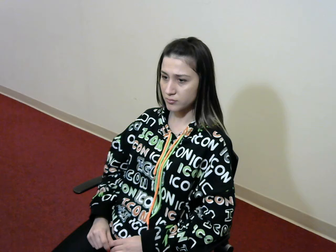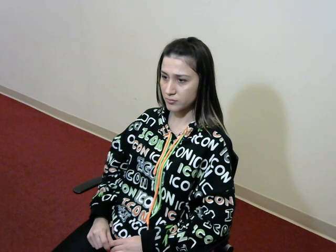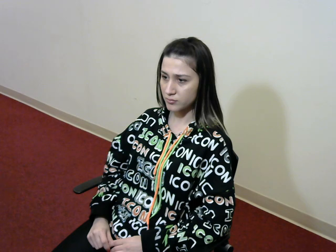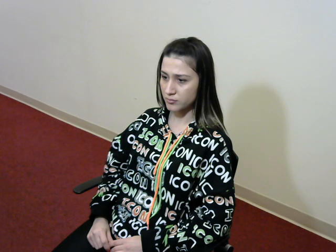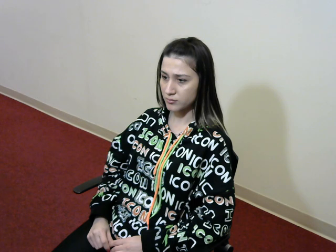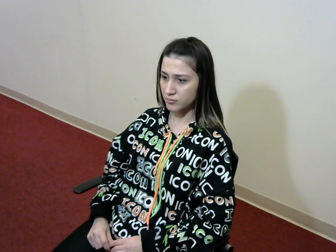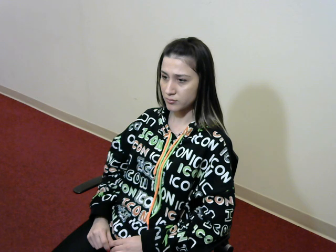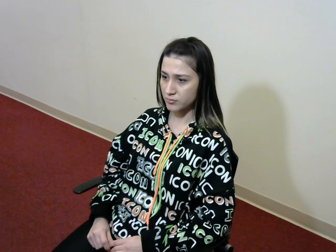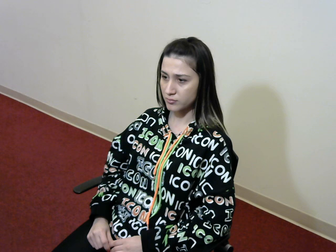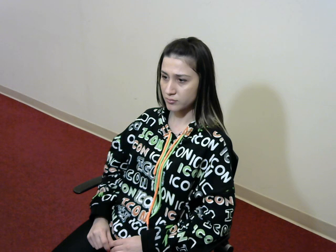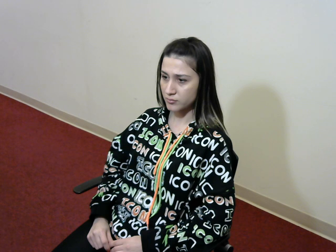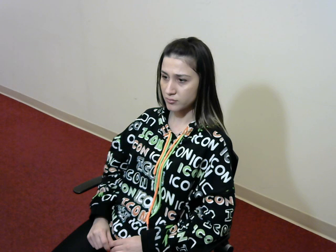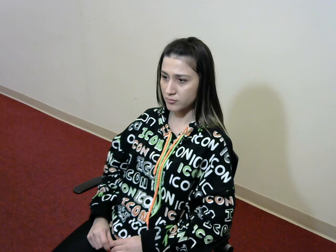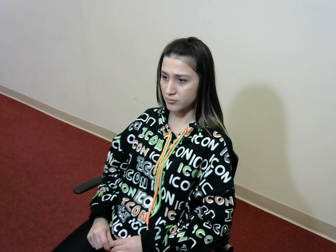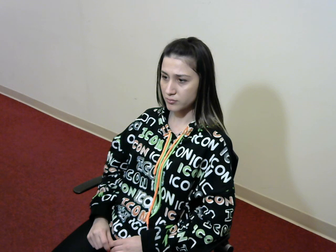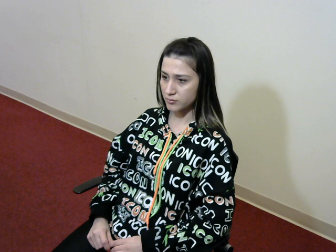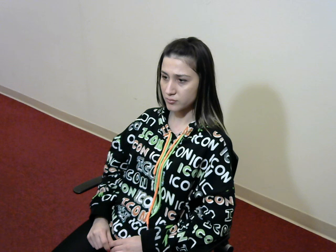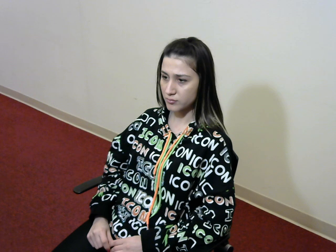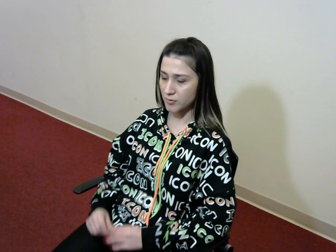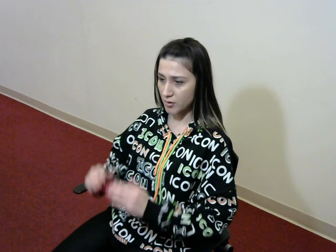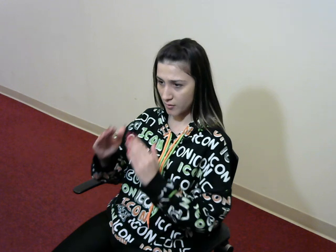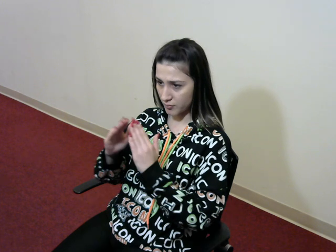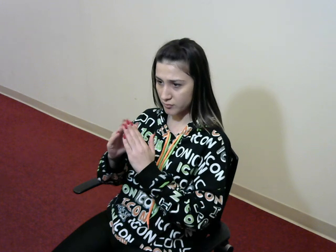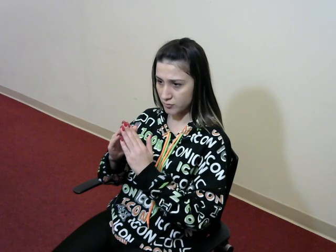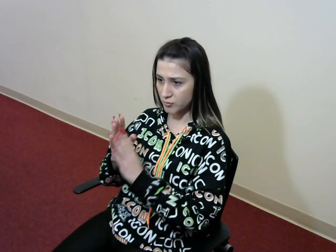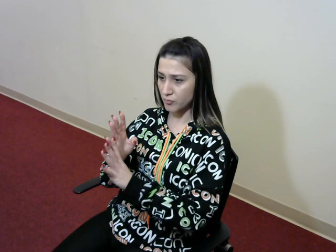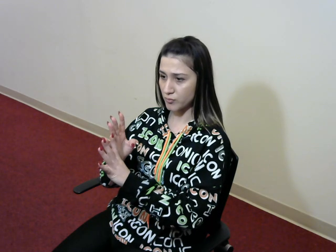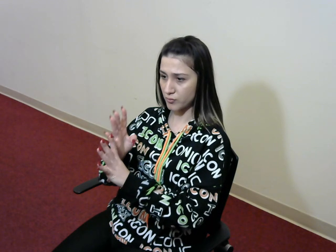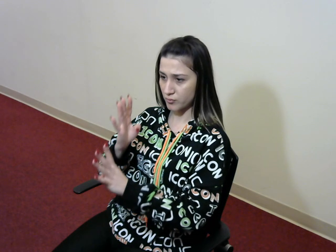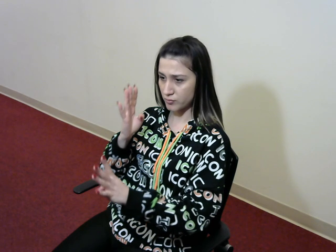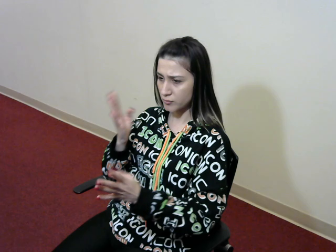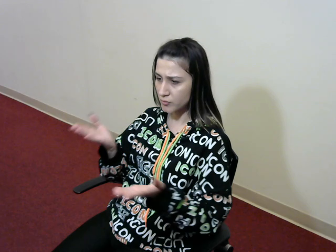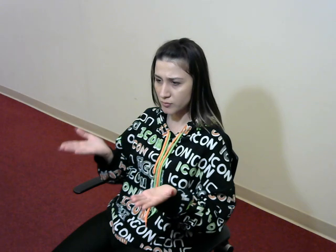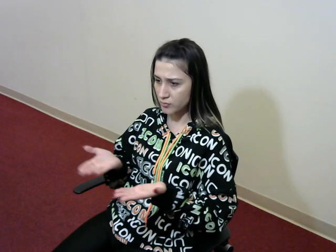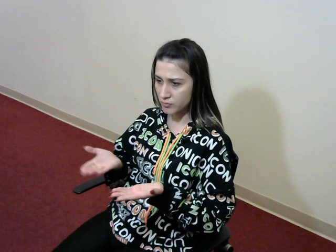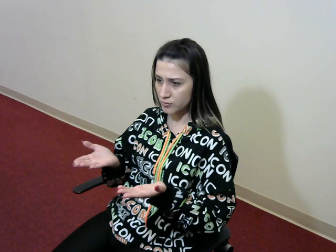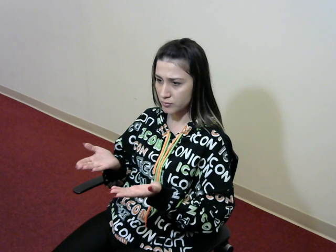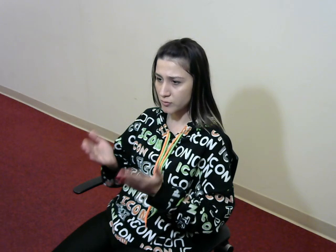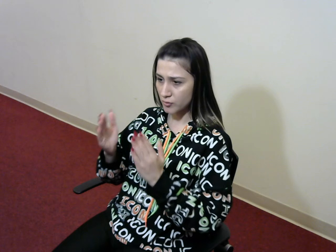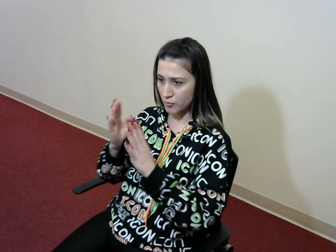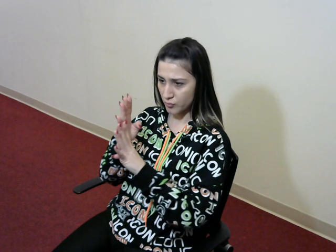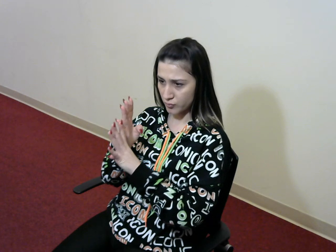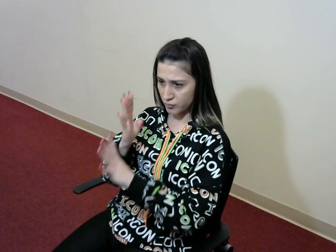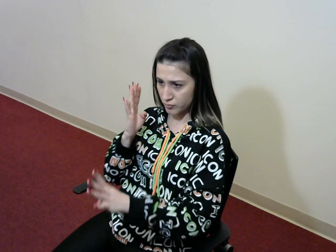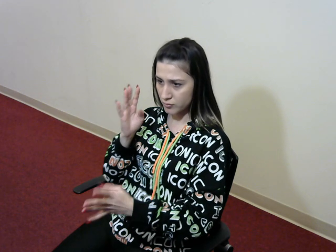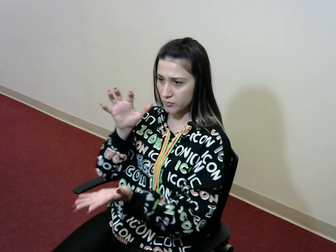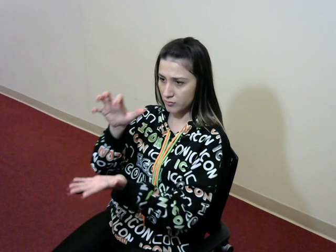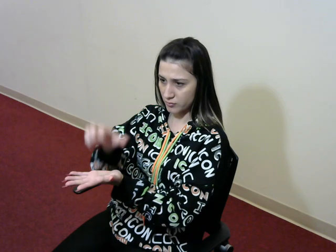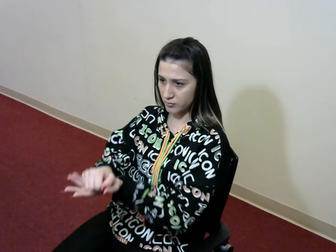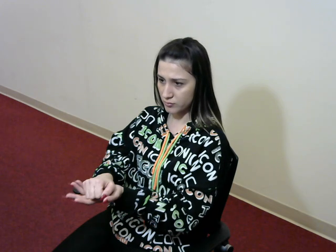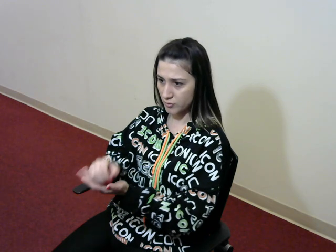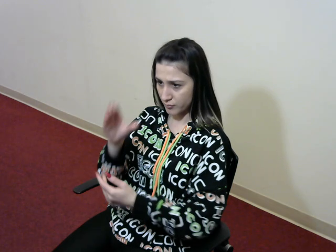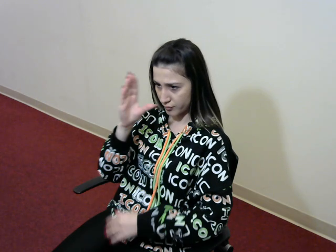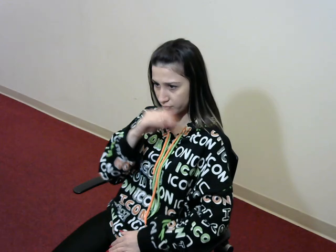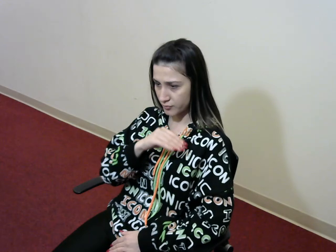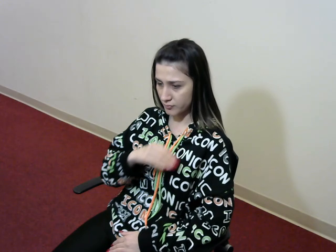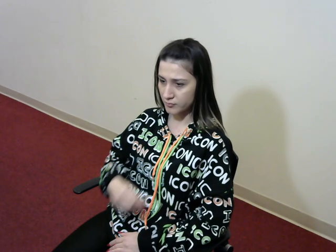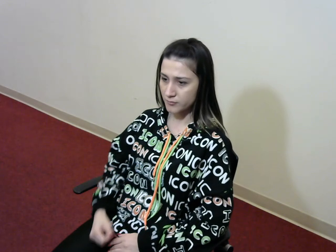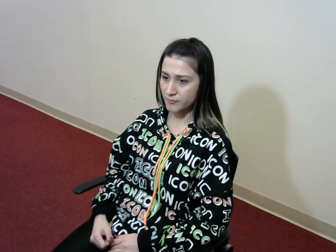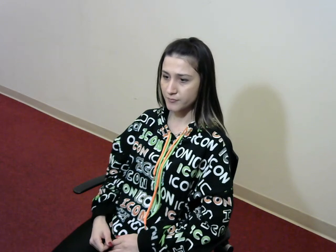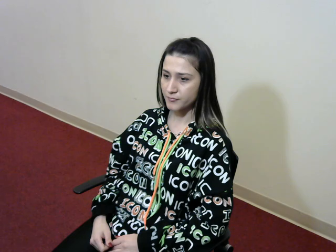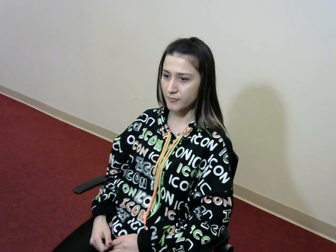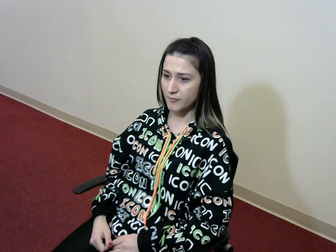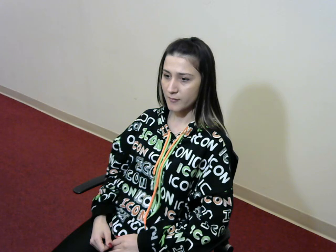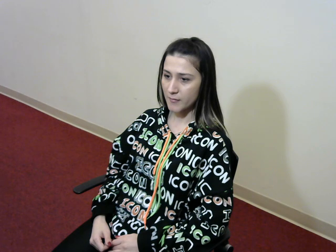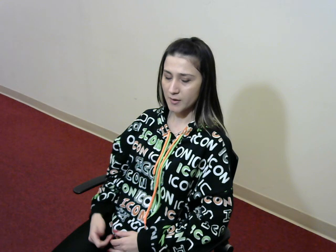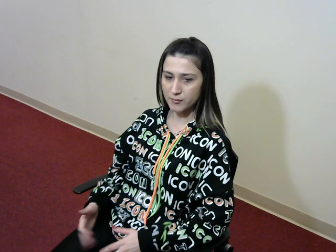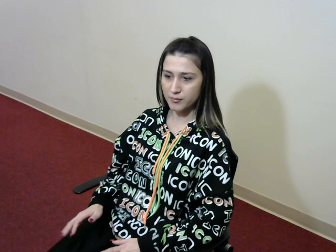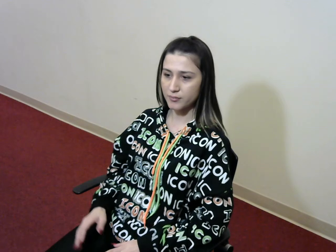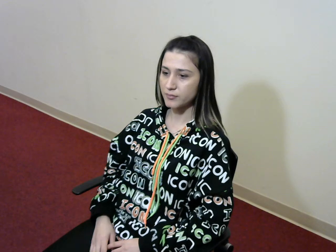Ev növbəsinə necə növbə tuta bilərəm?